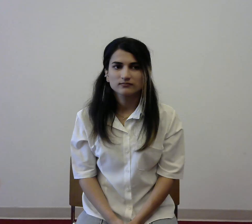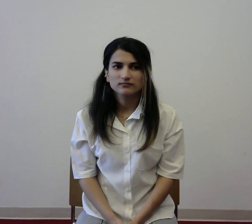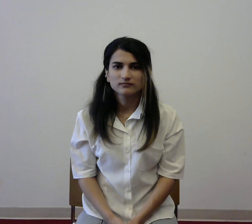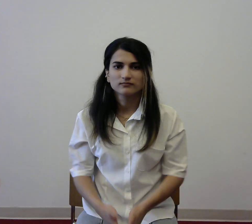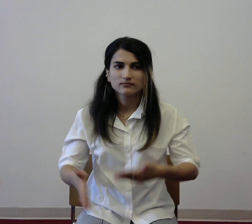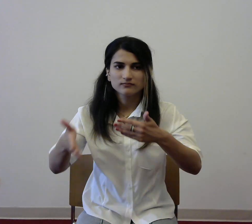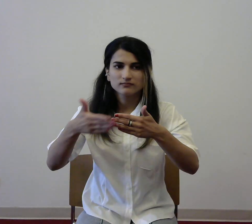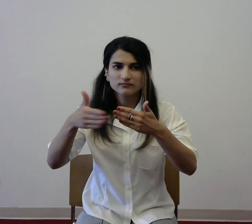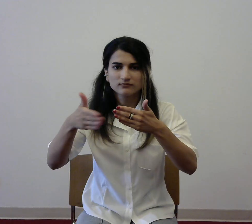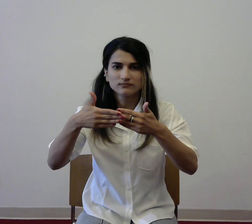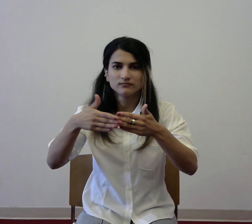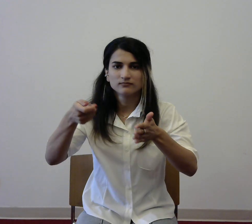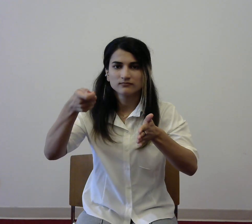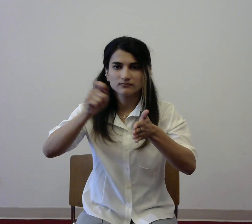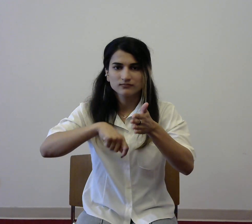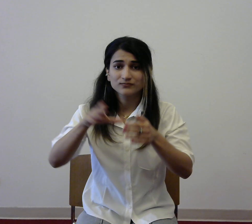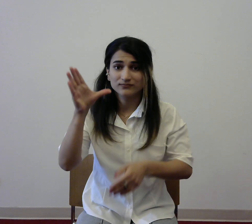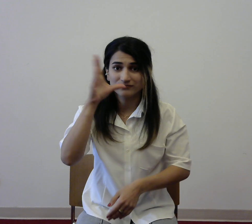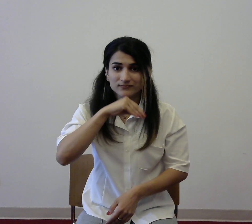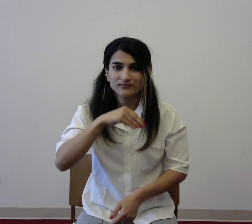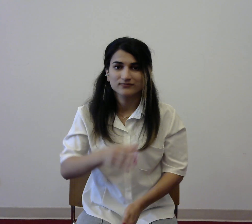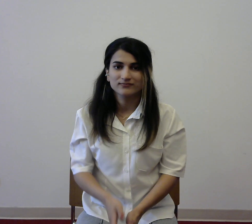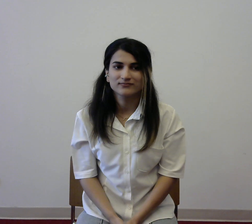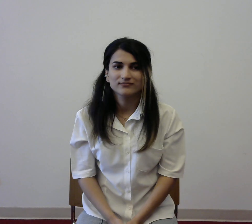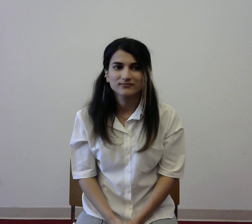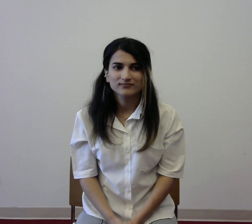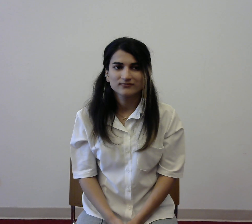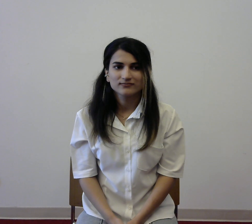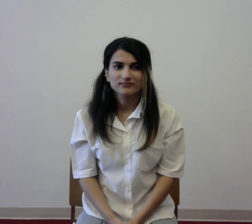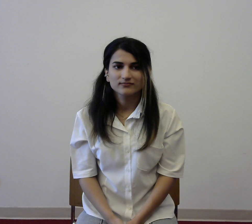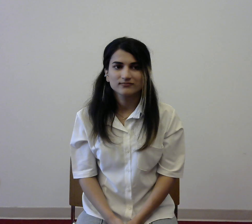Qapını bağlaya bilərsinizmi?